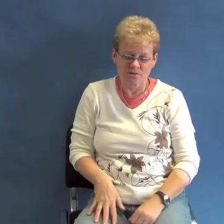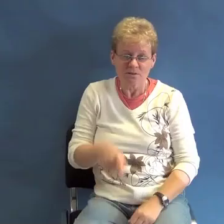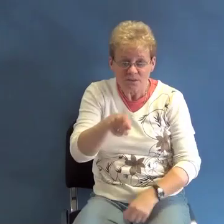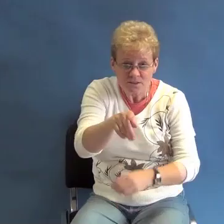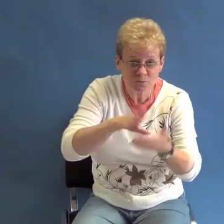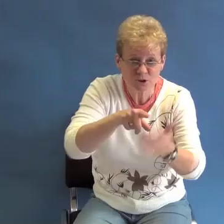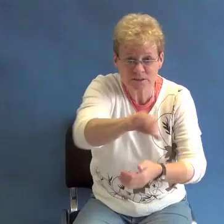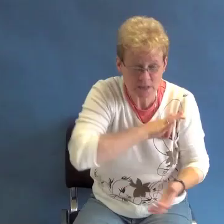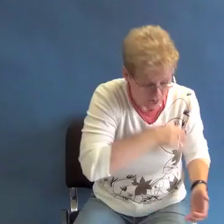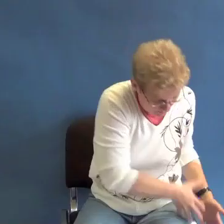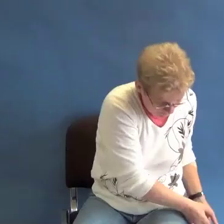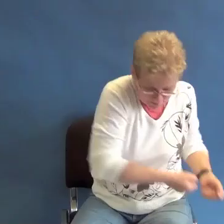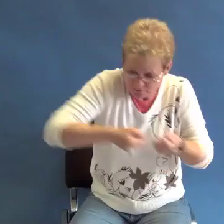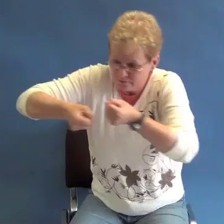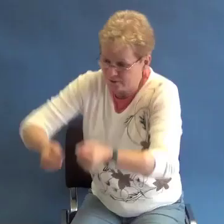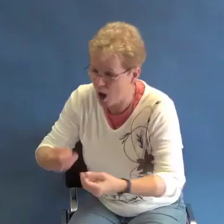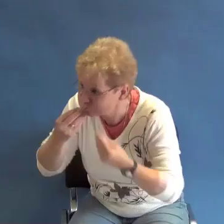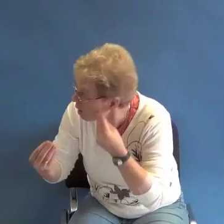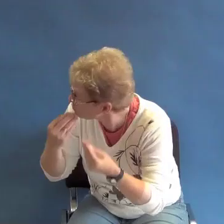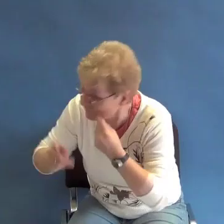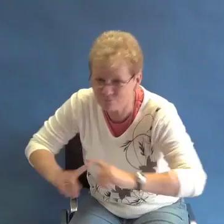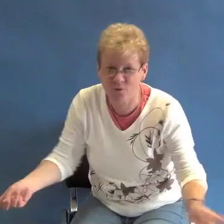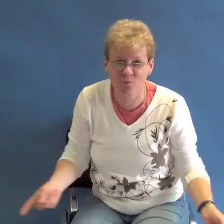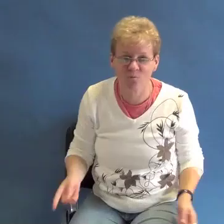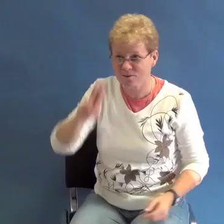Na przykład Ty nie możesz przynieść własnego jedzenia do restauracji.